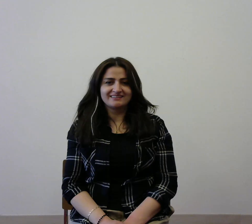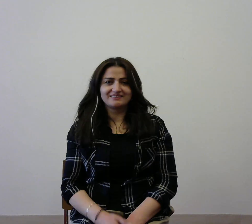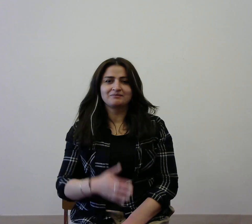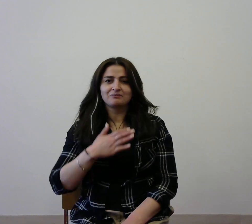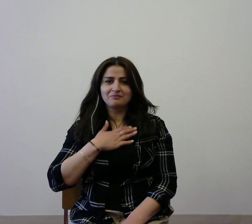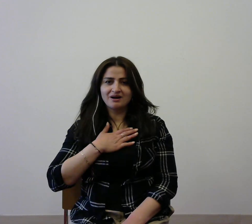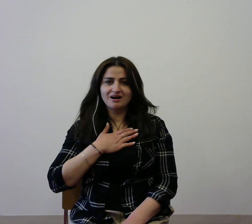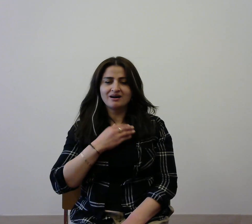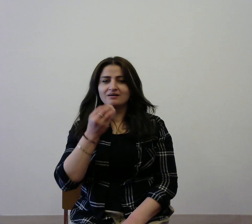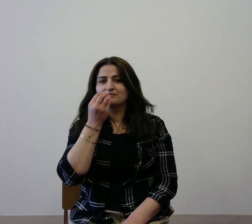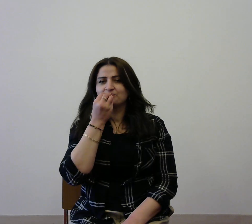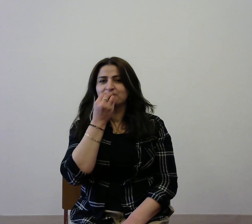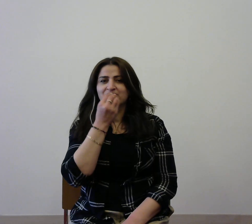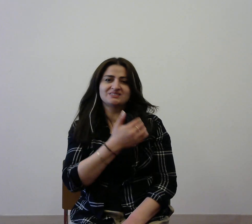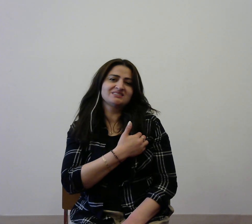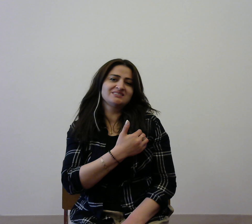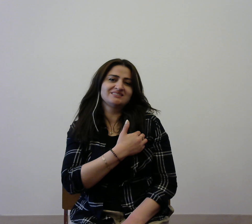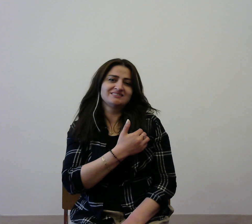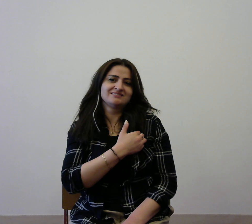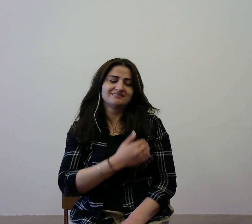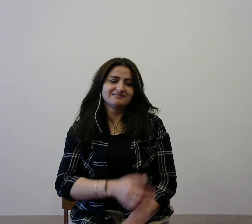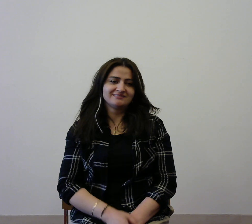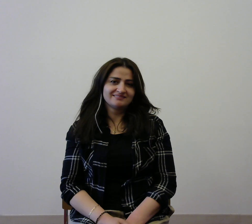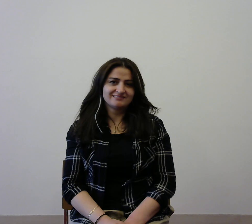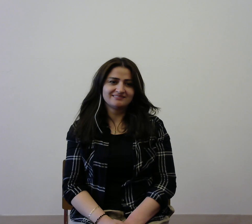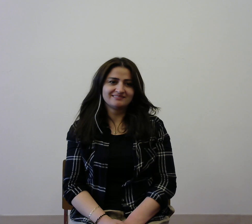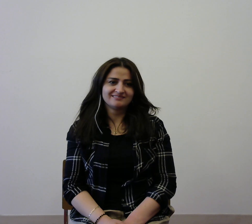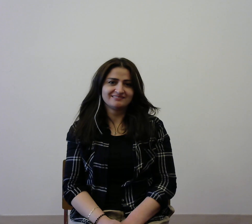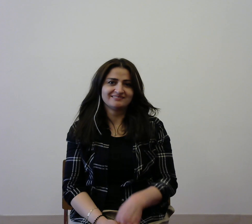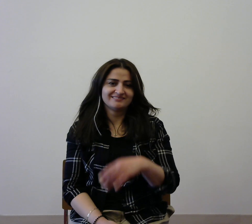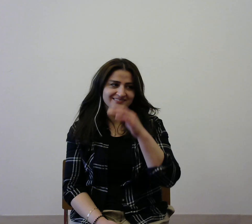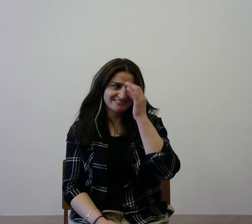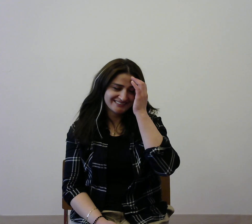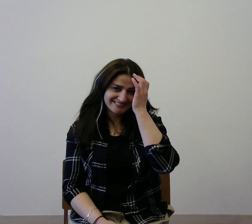Mən yemək istəyirəm